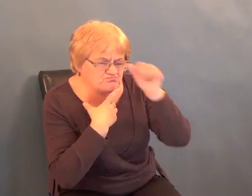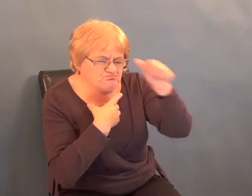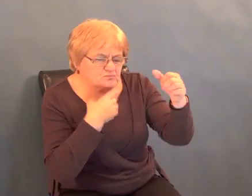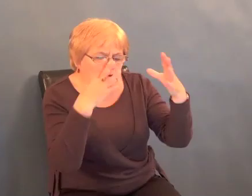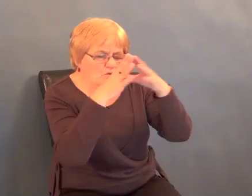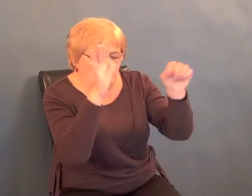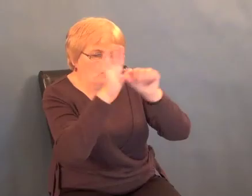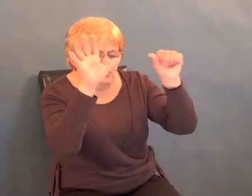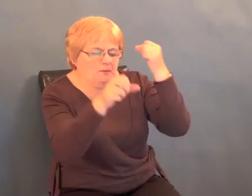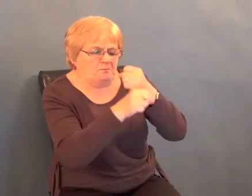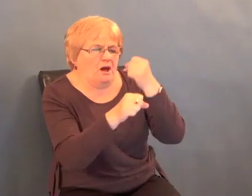Pracuję od dziesiątej do szóstej.